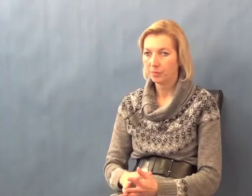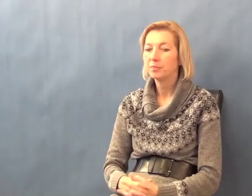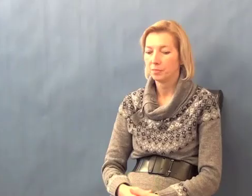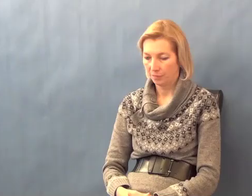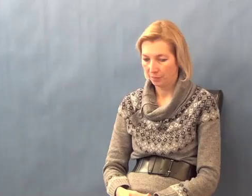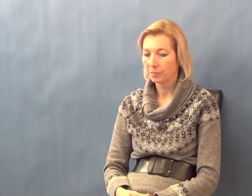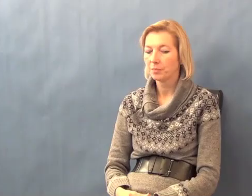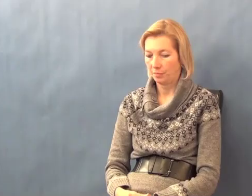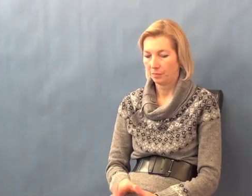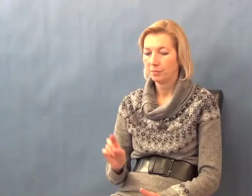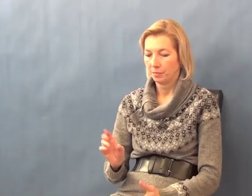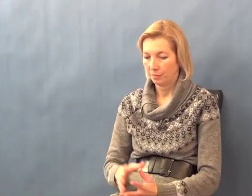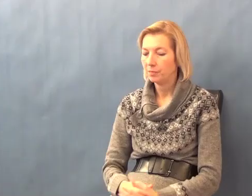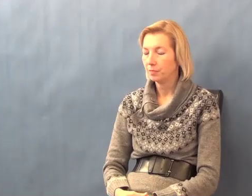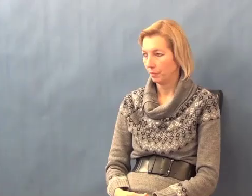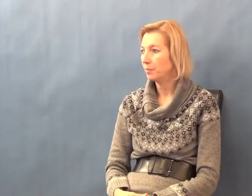Tak, tak.